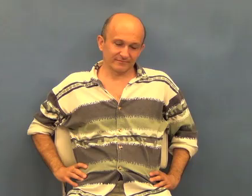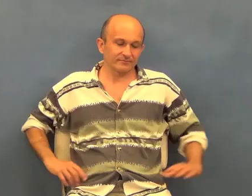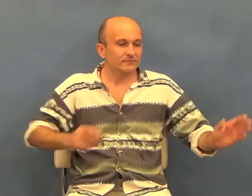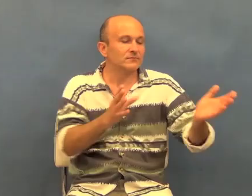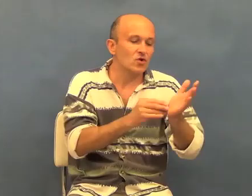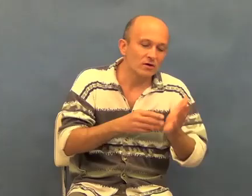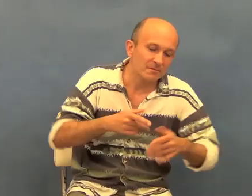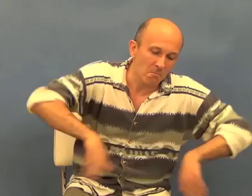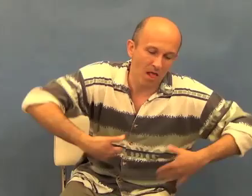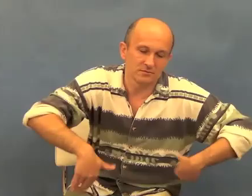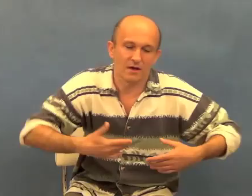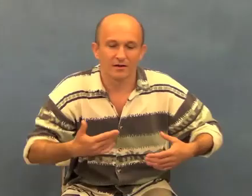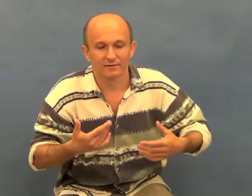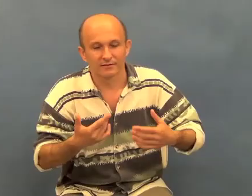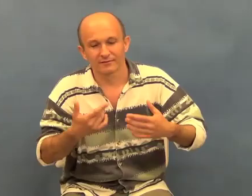Na przykład na basenie.